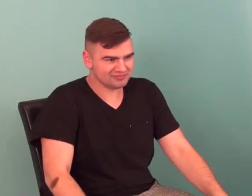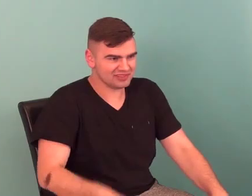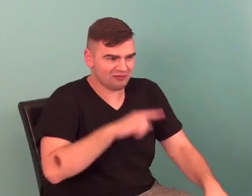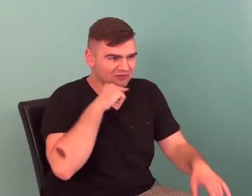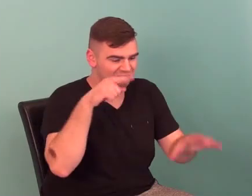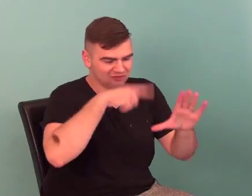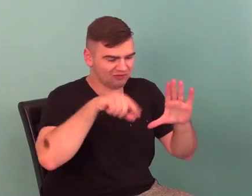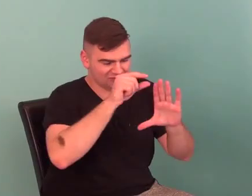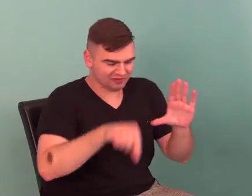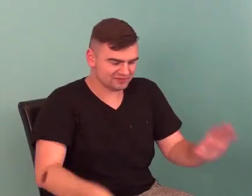Czerwone koło skreślone.